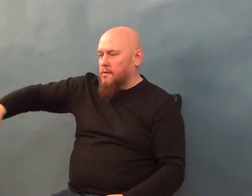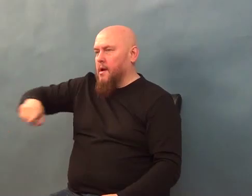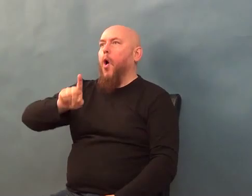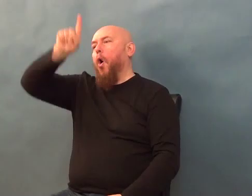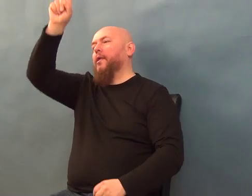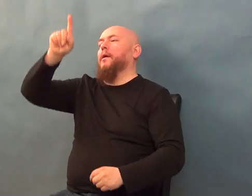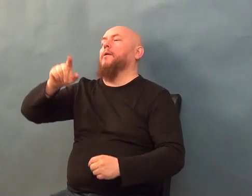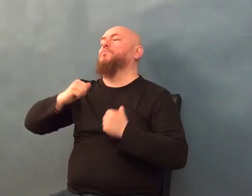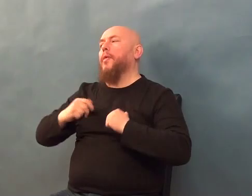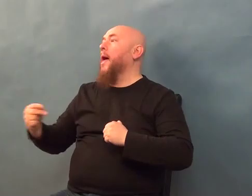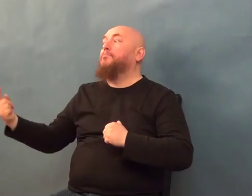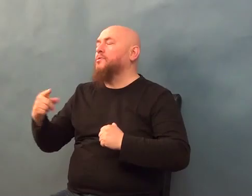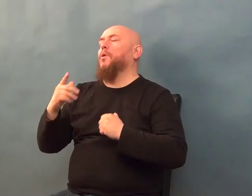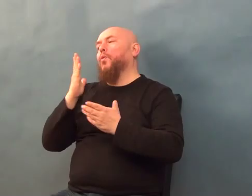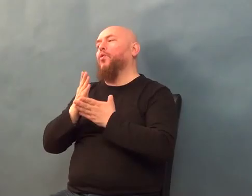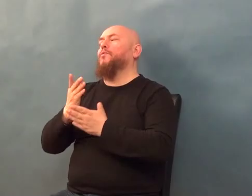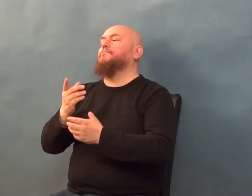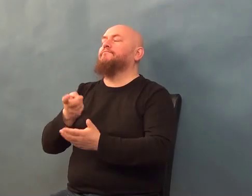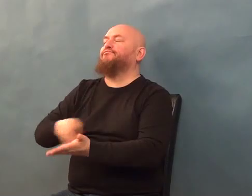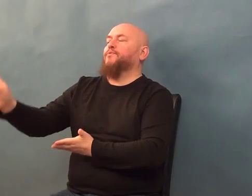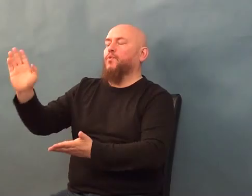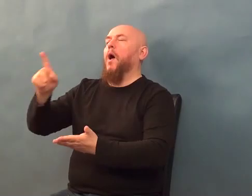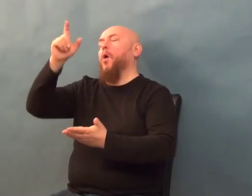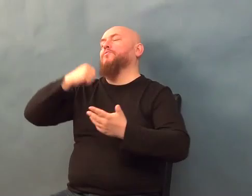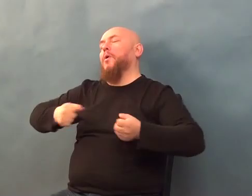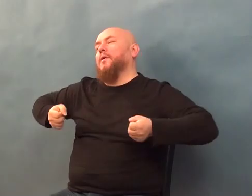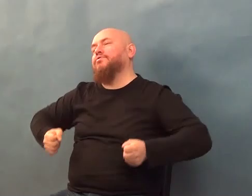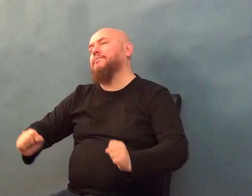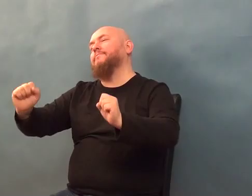A u góry spokojnie huśta się ptaszek, bo kot do niego nie przyszedł.